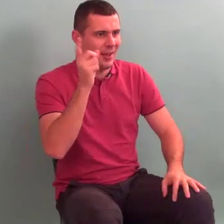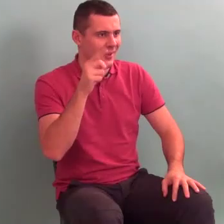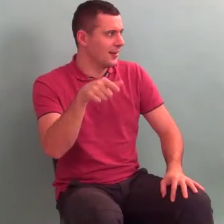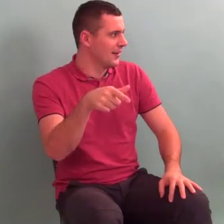To.